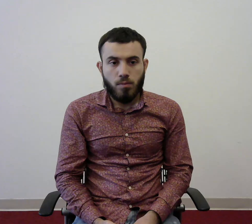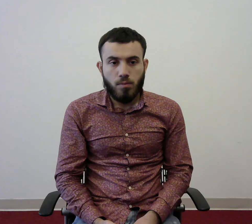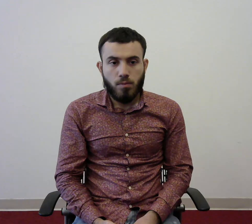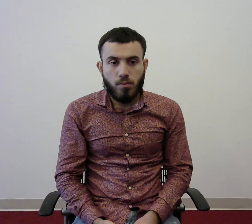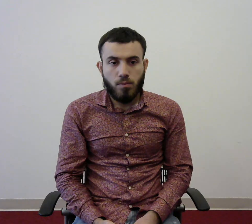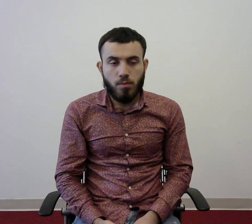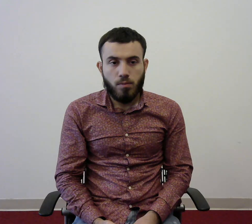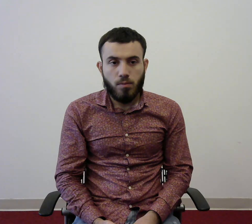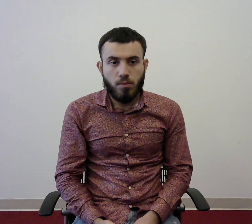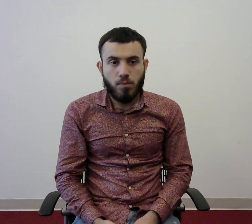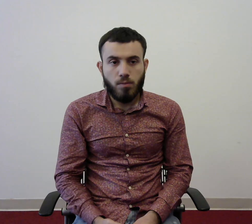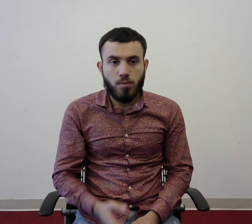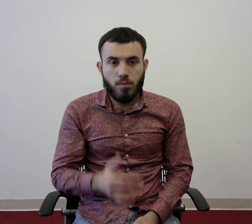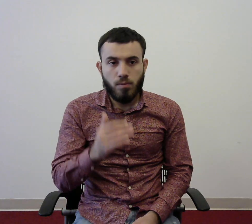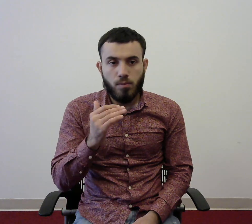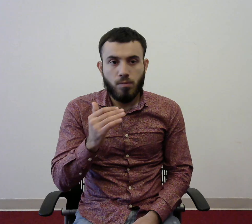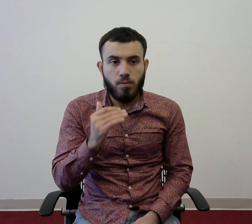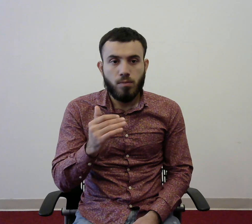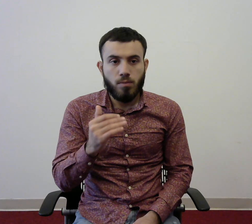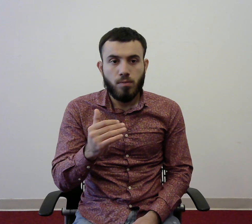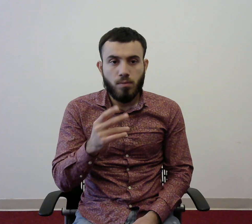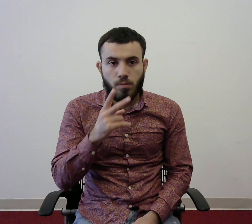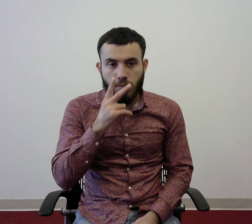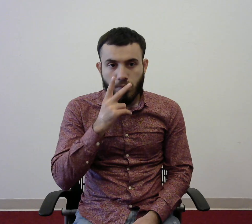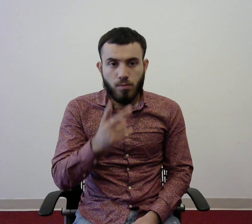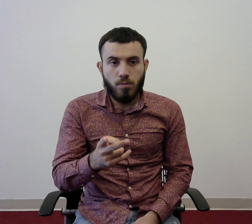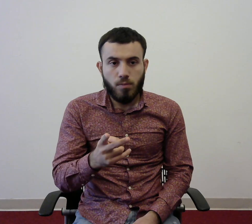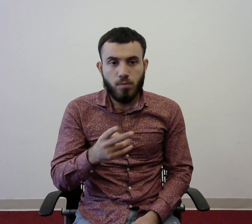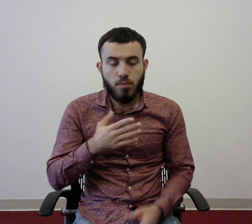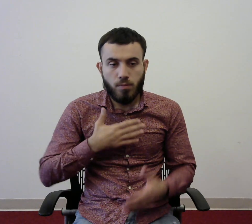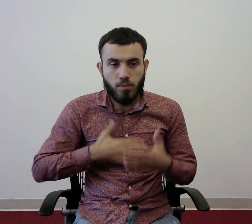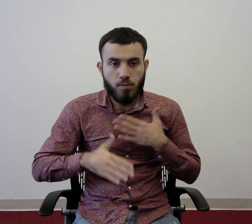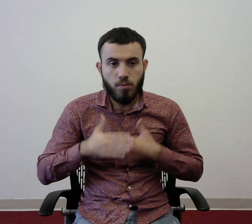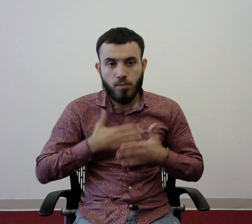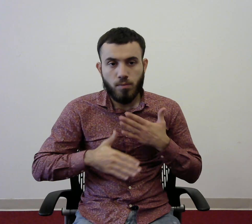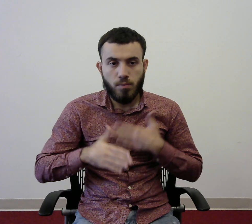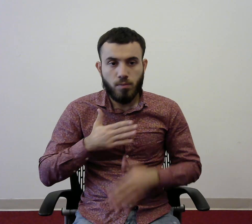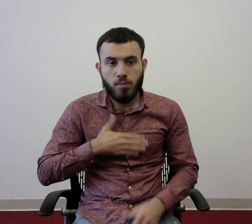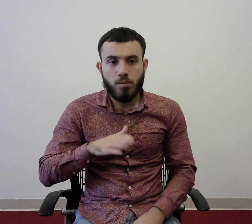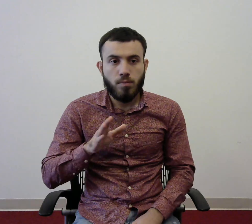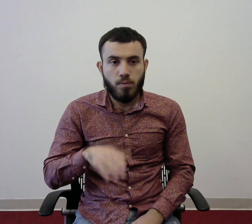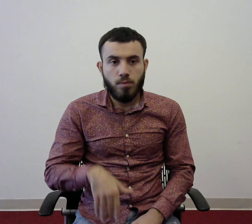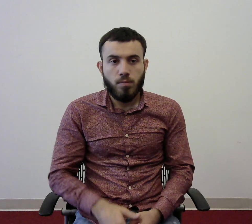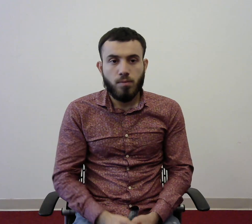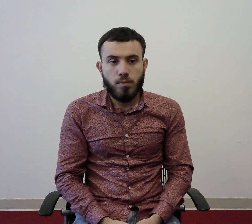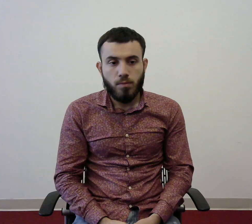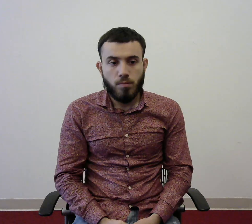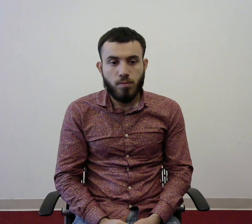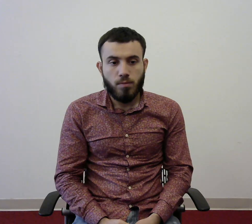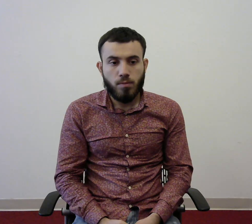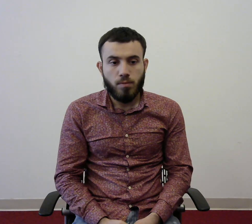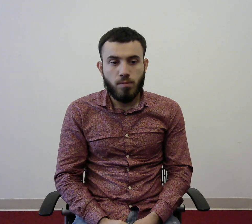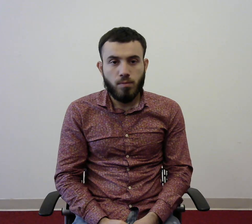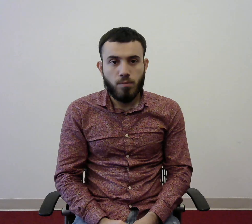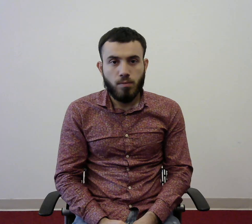Sizi görməyimə şad oldum